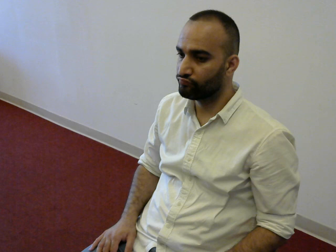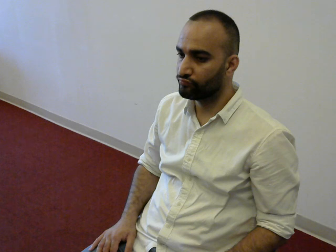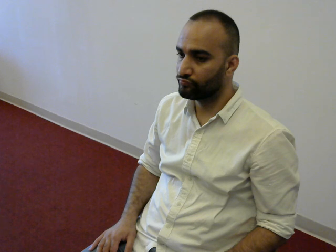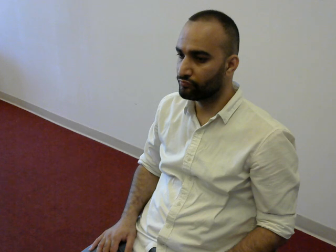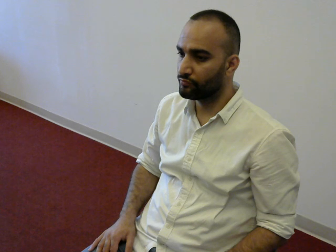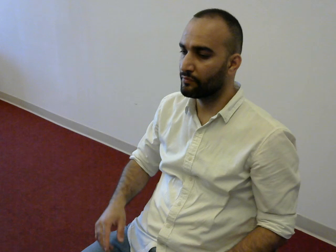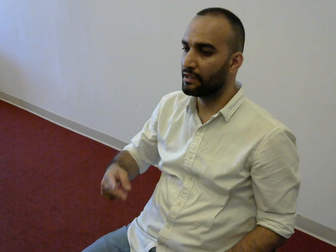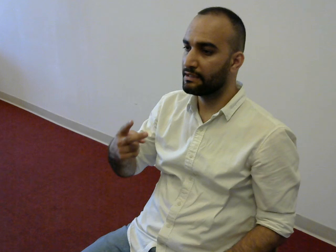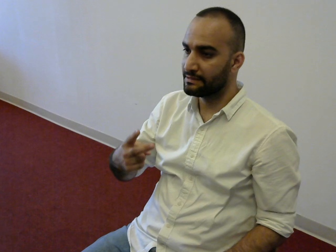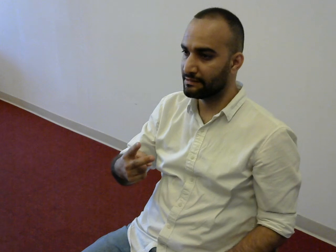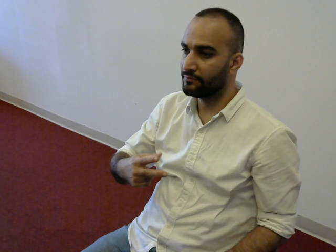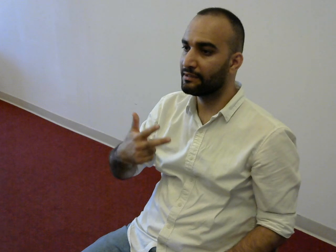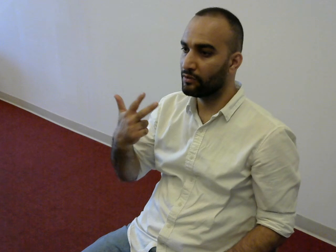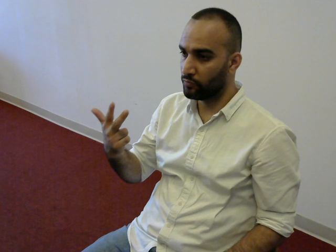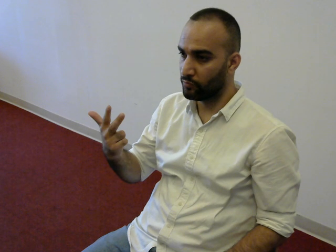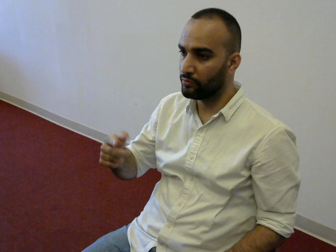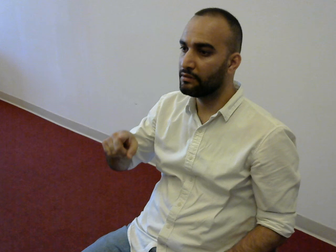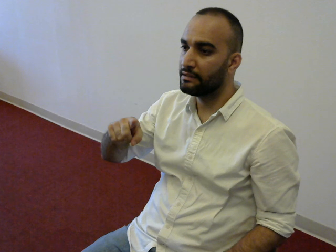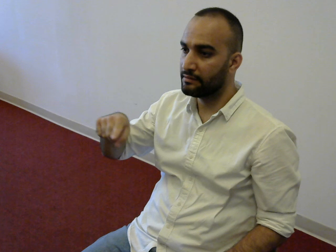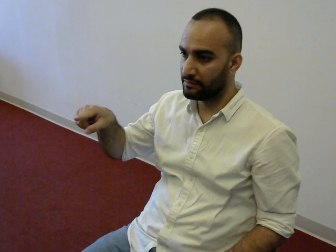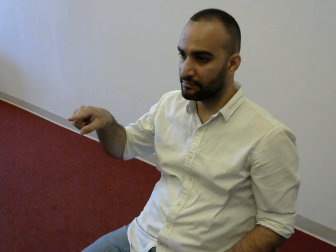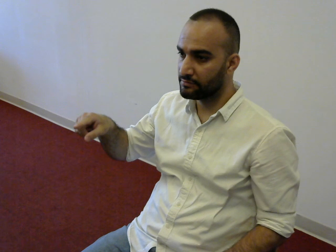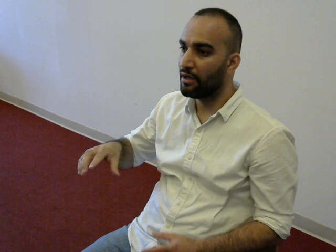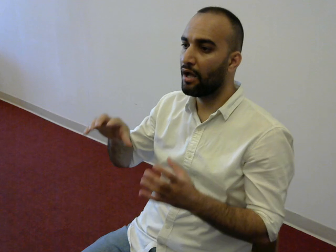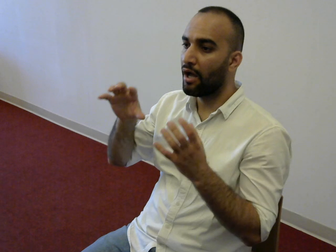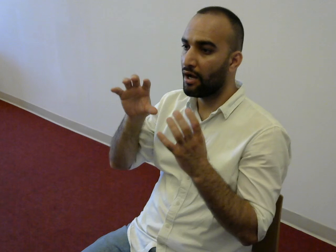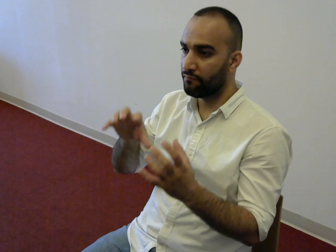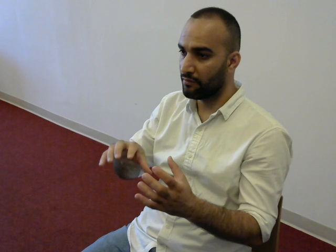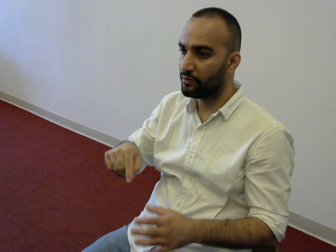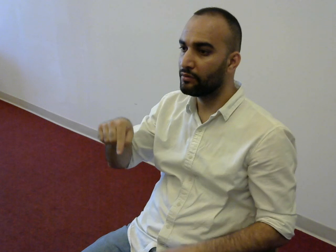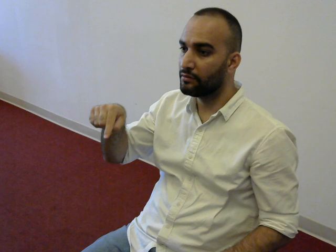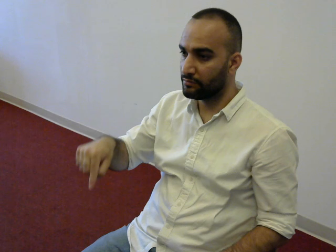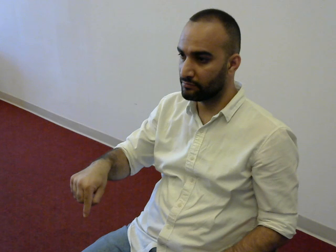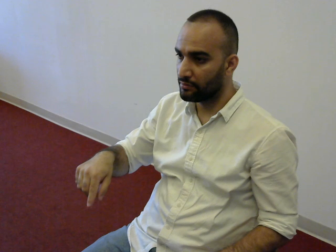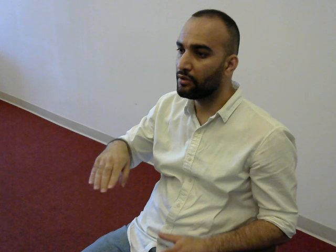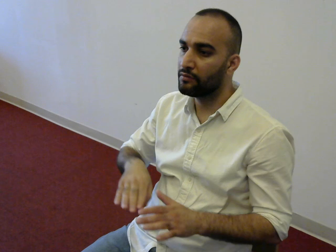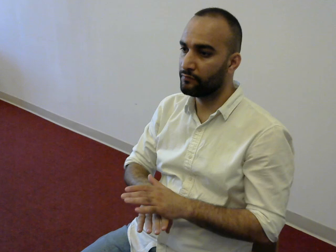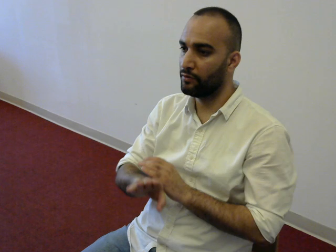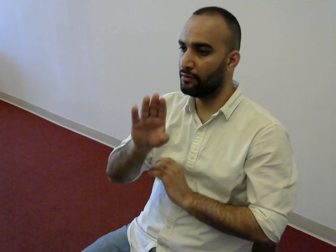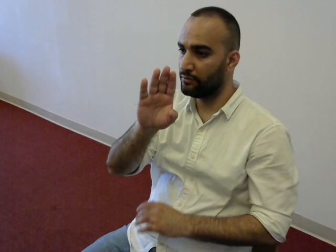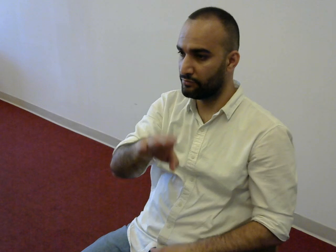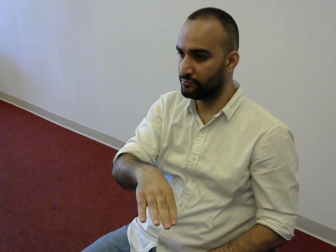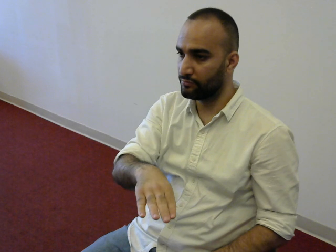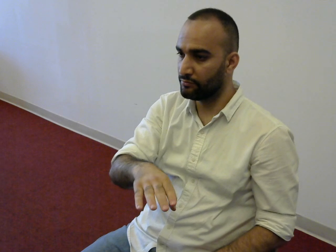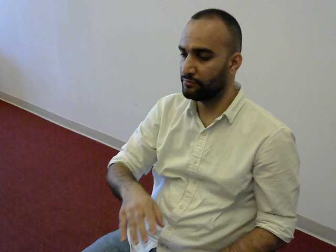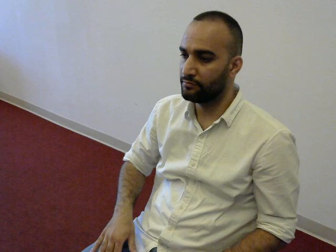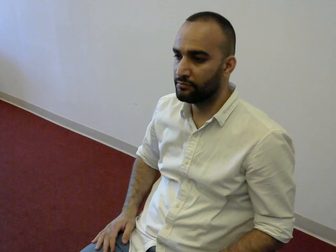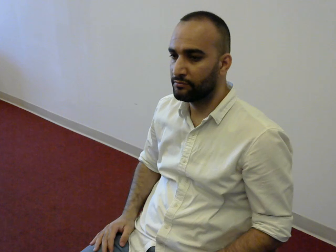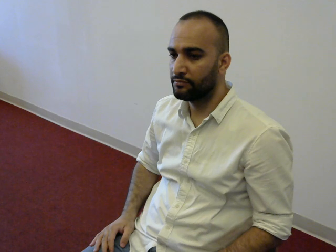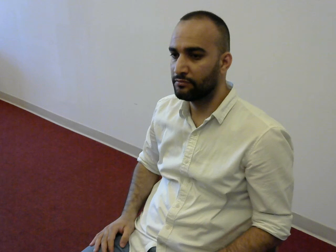23 saylı avtobus burdan keçir?